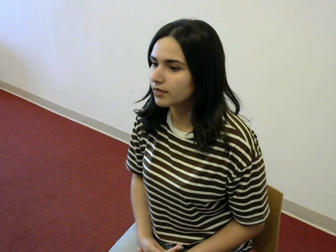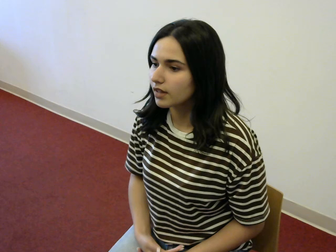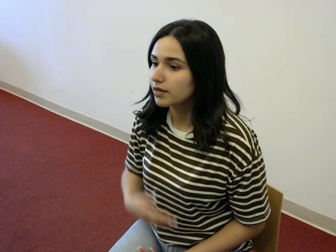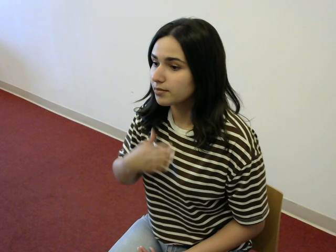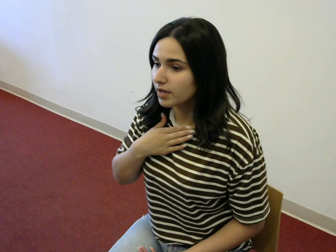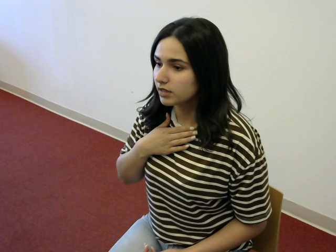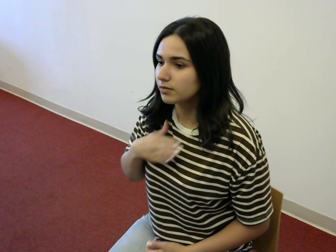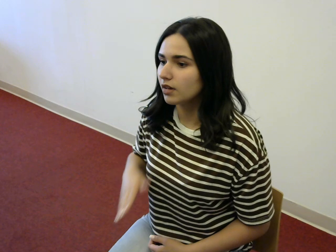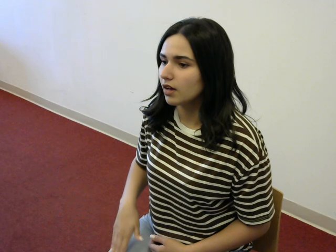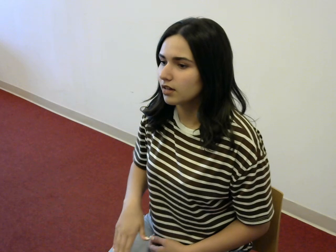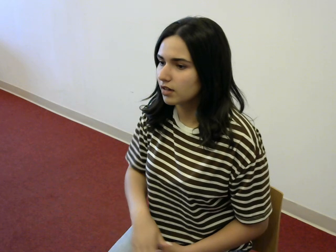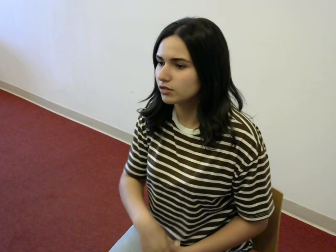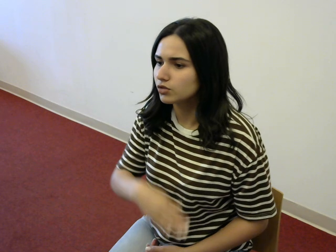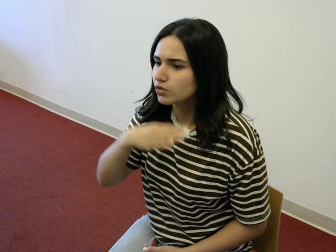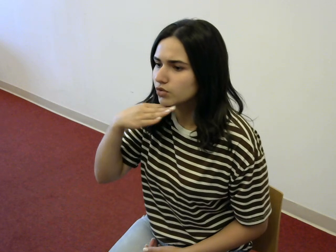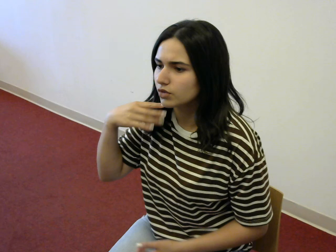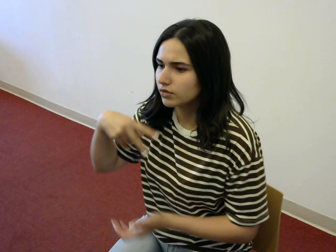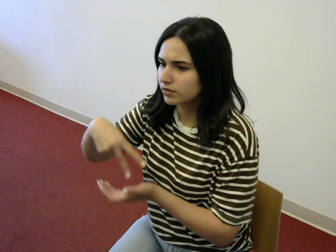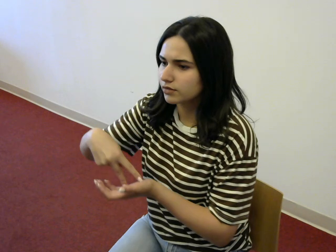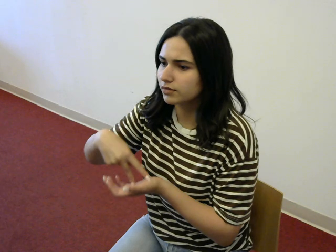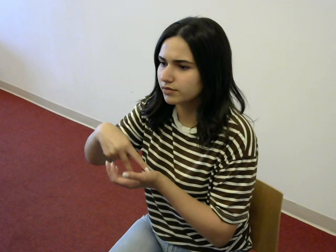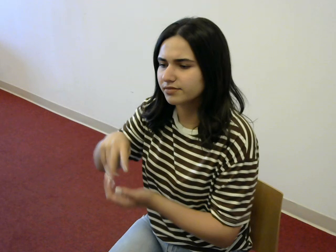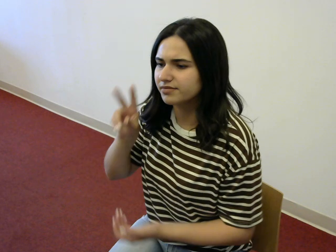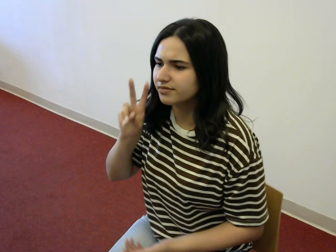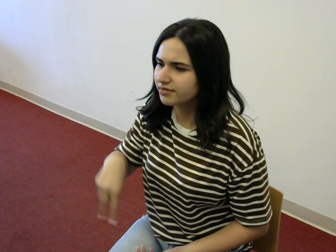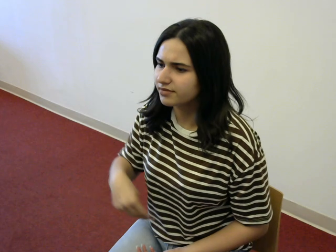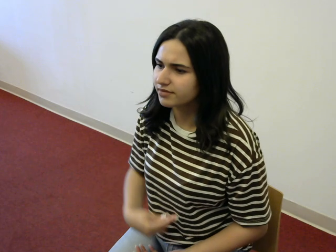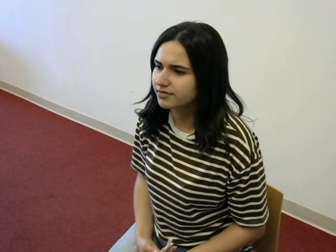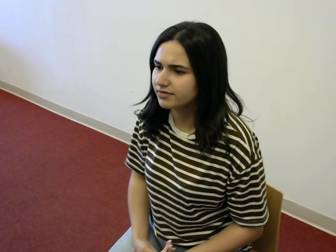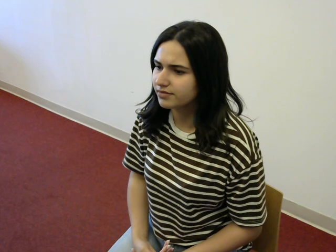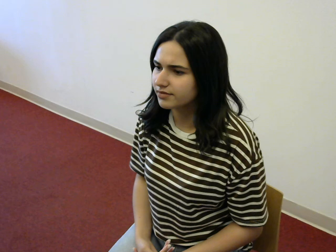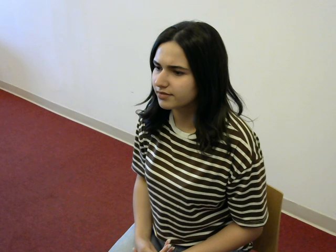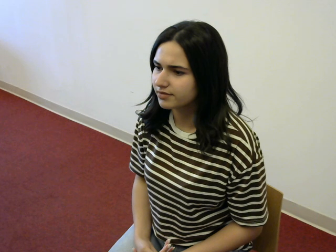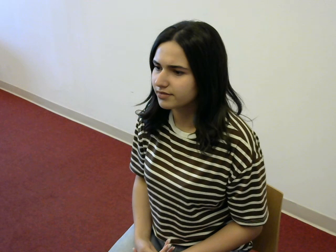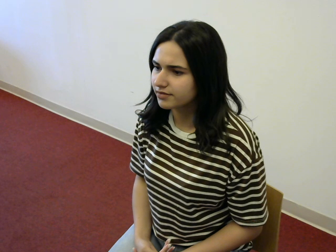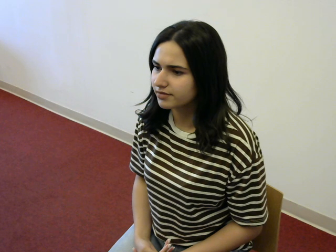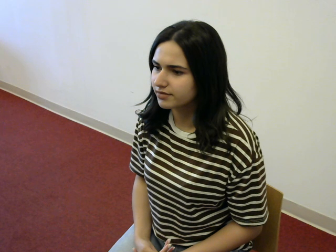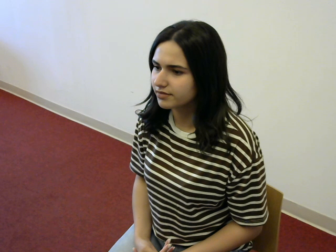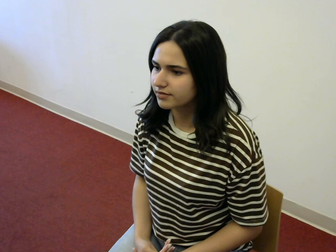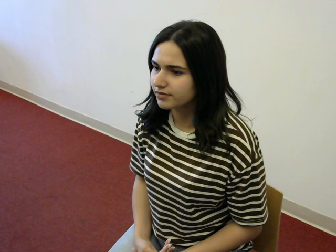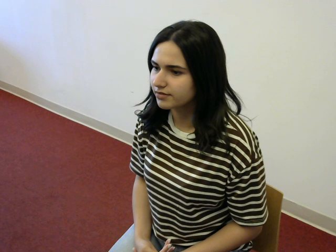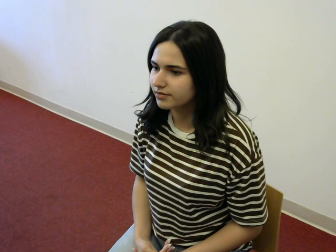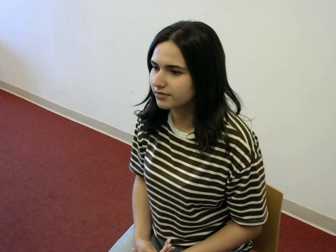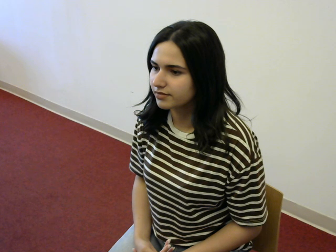Mən ayaq üstə çox dura bilmirəm